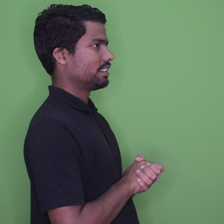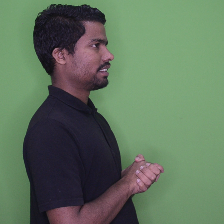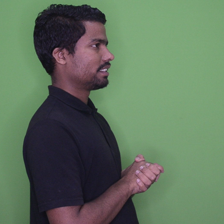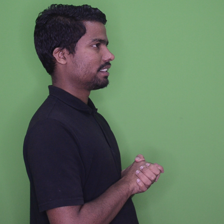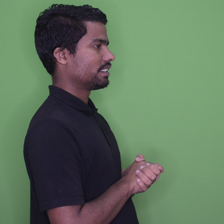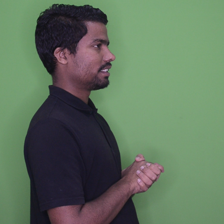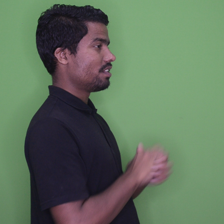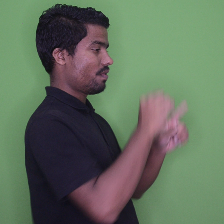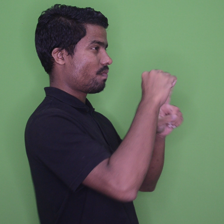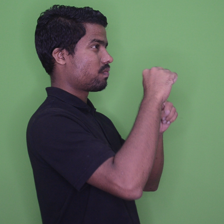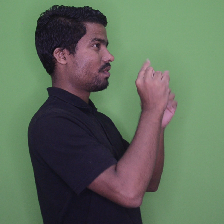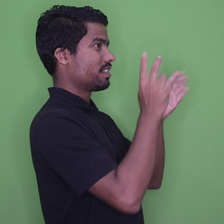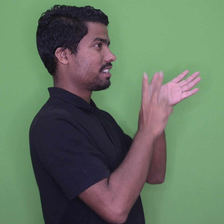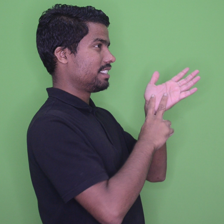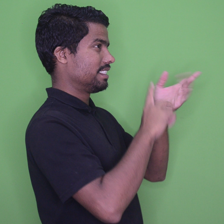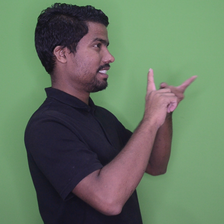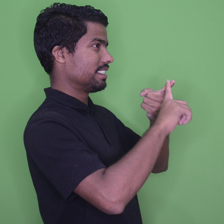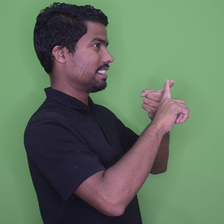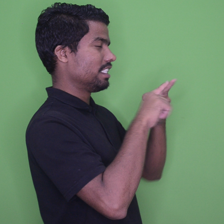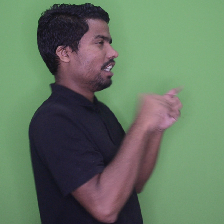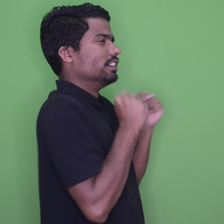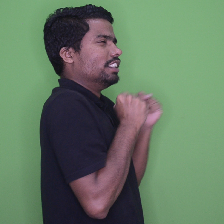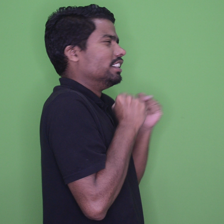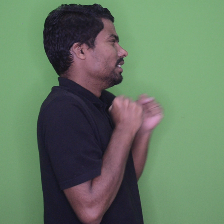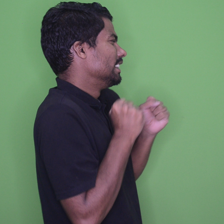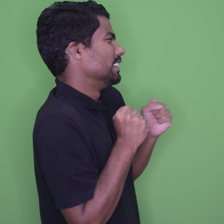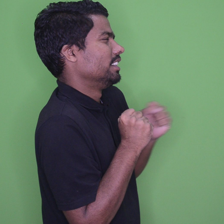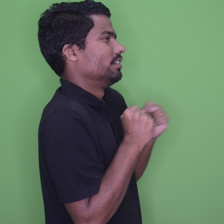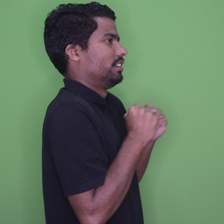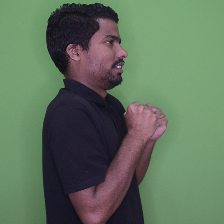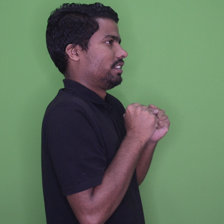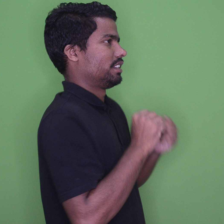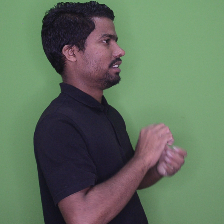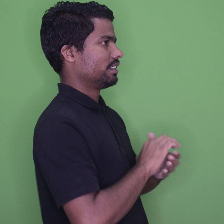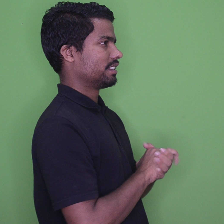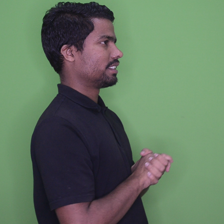it is cold in pune